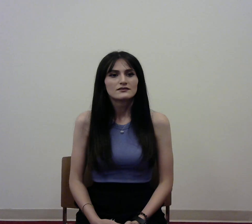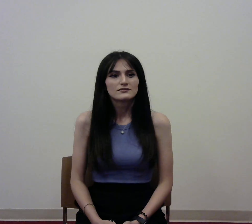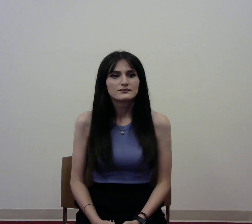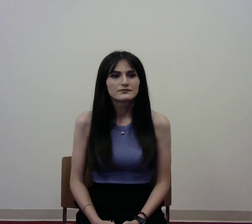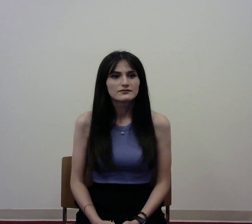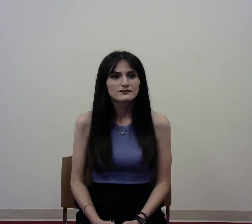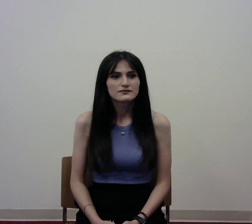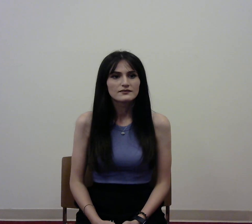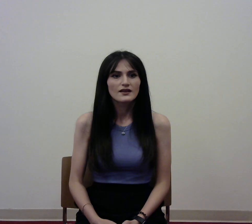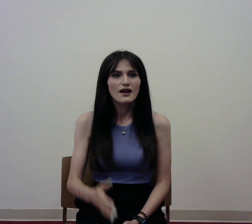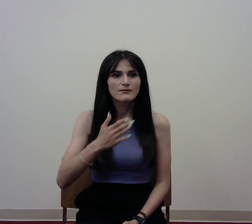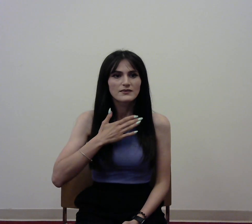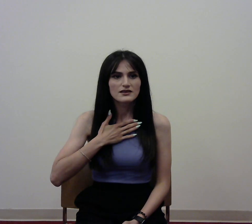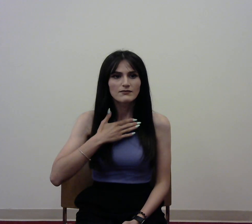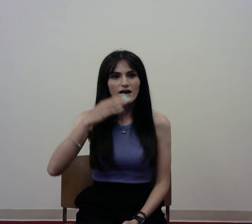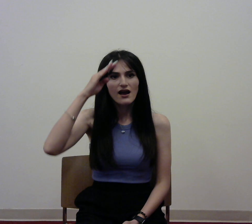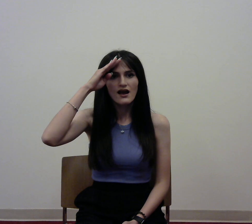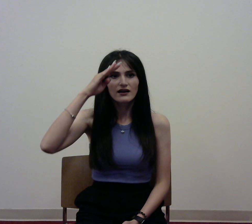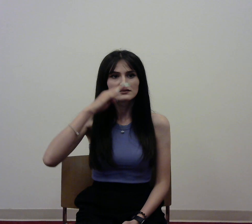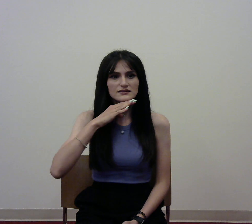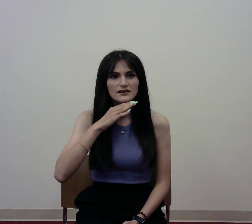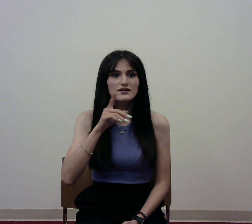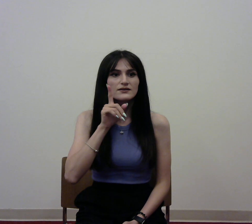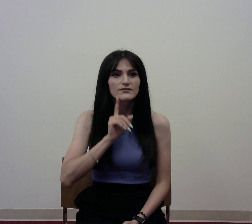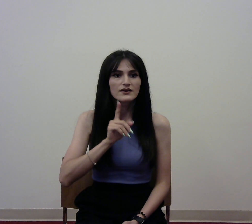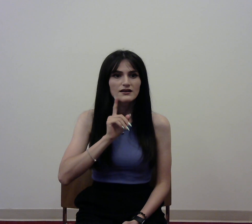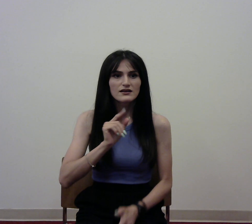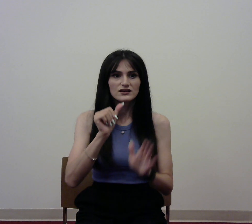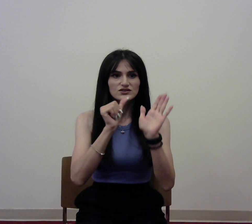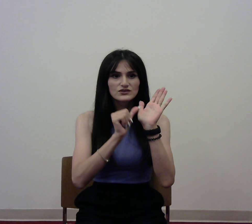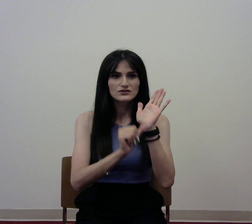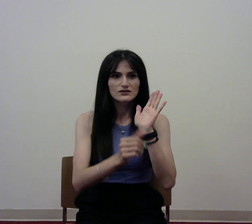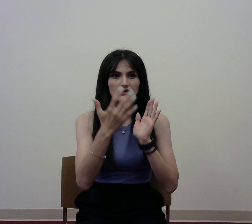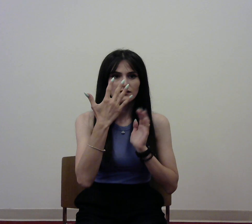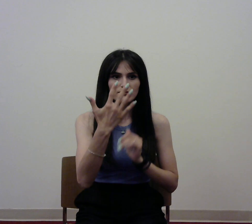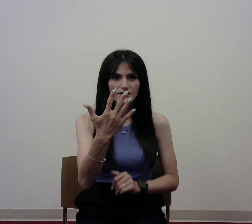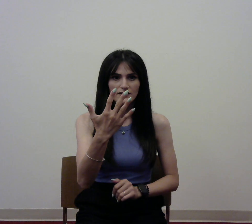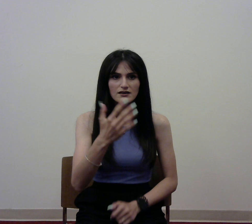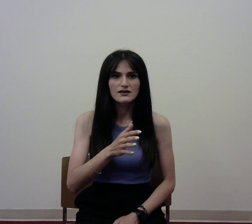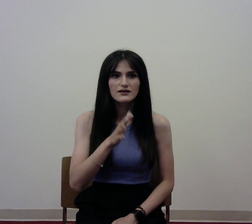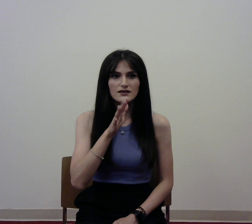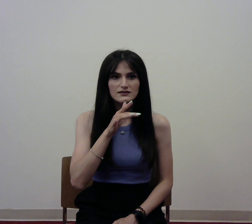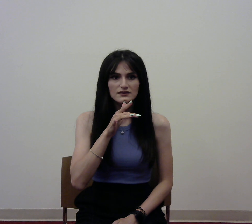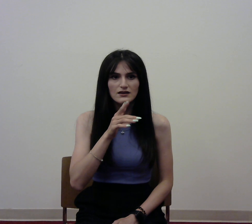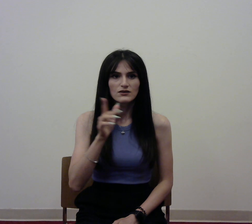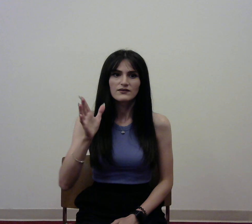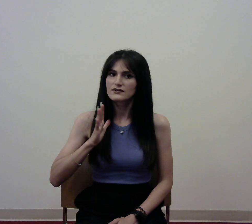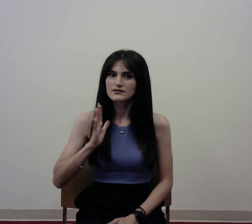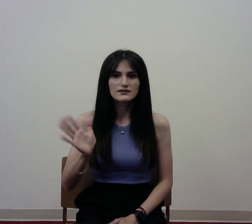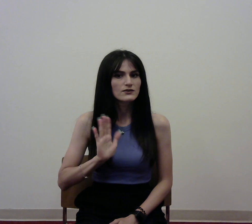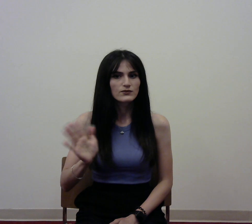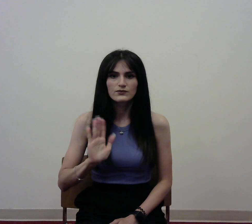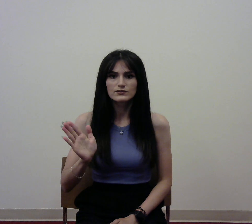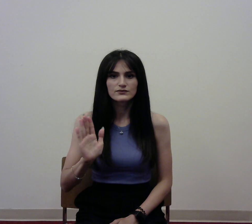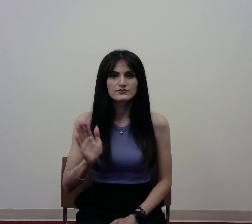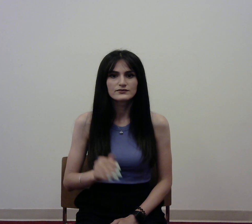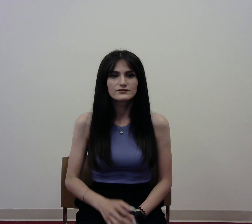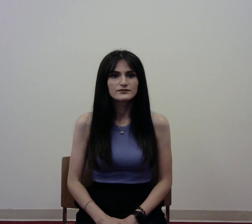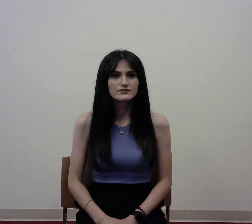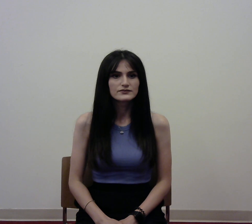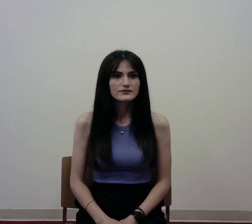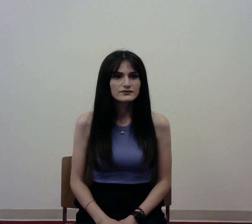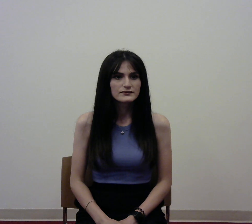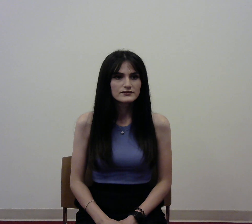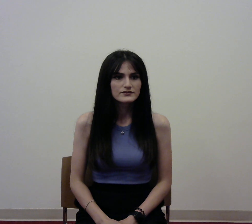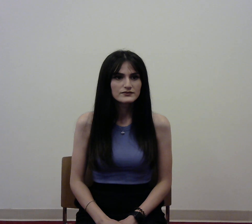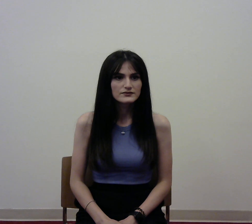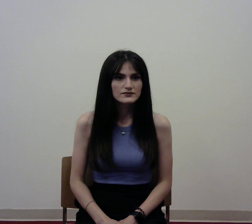Mənim atamın hələ 65 yaşı olmayıb